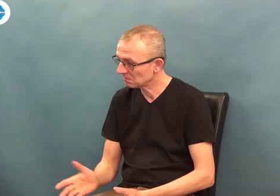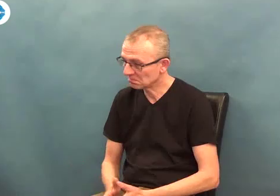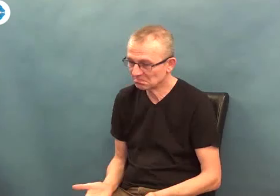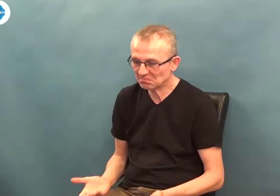Mam wolne.